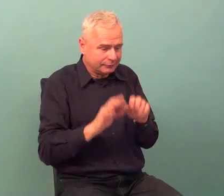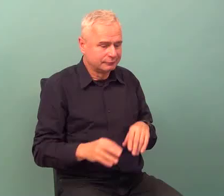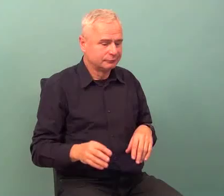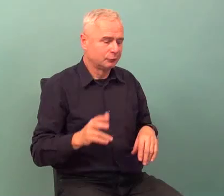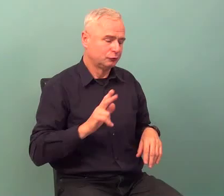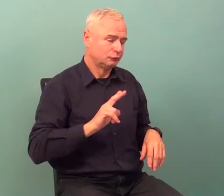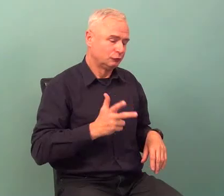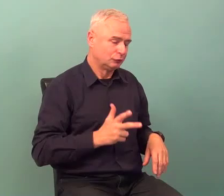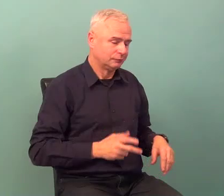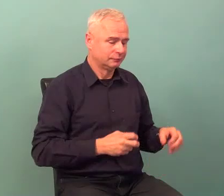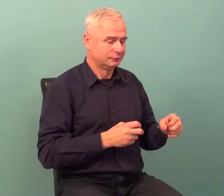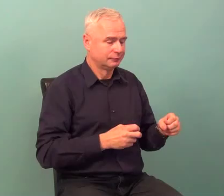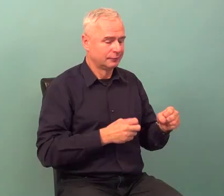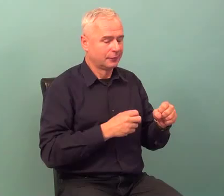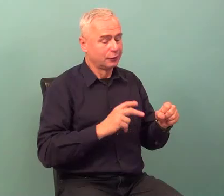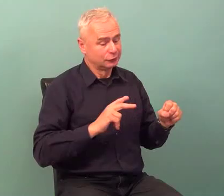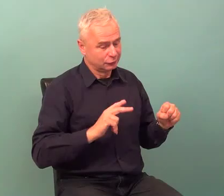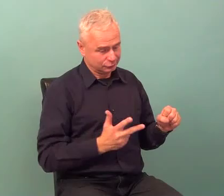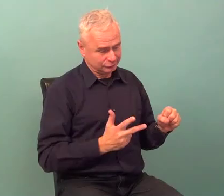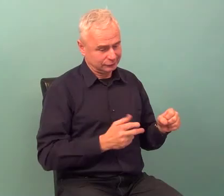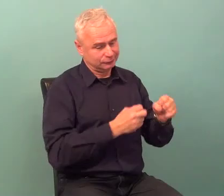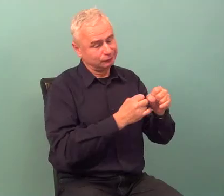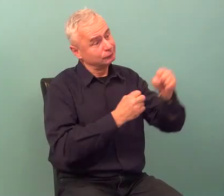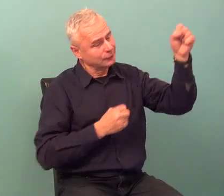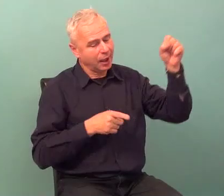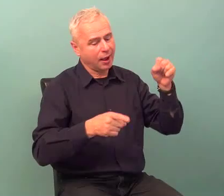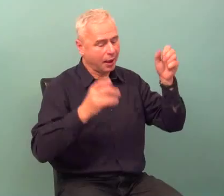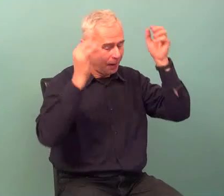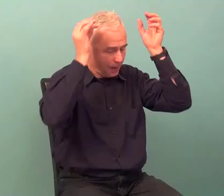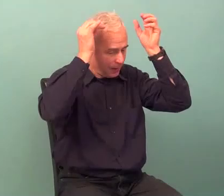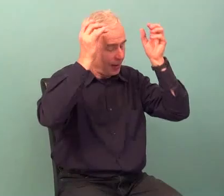Na trzecim, zanim mały strzeli, następuje zamiana.